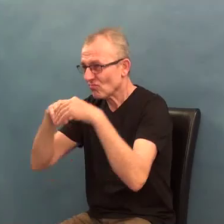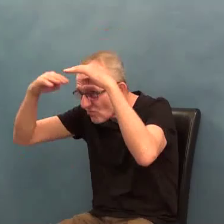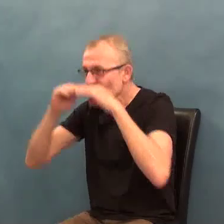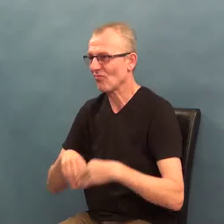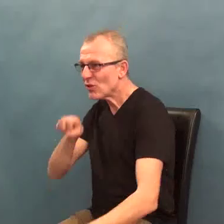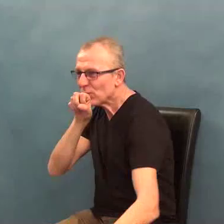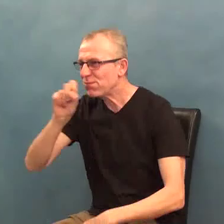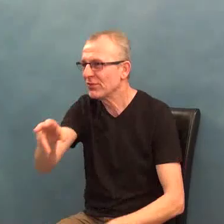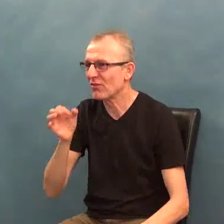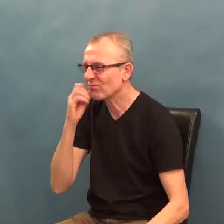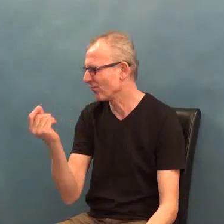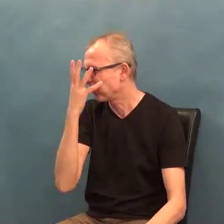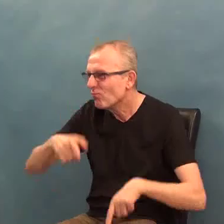Nagle ryba wynurza się i opluwa kota wodą w pysk.